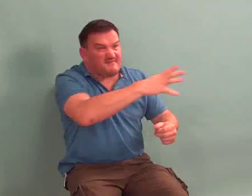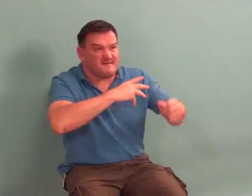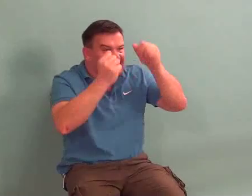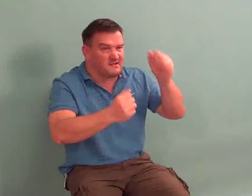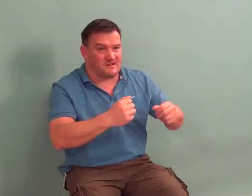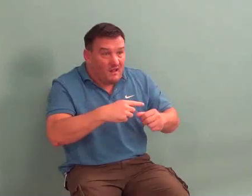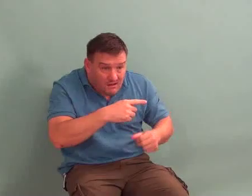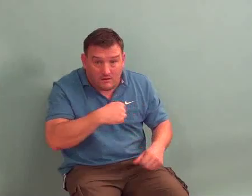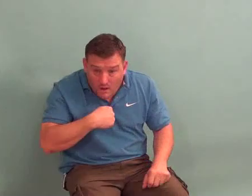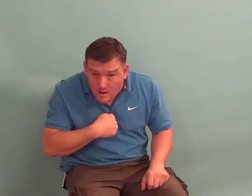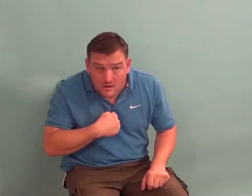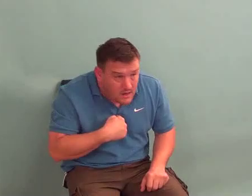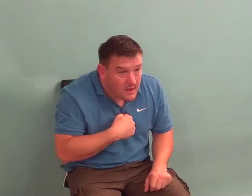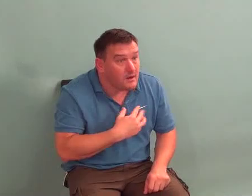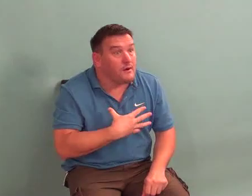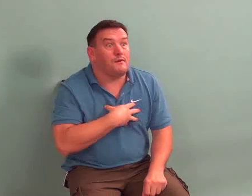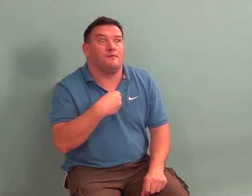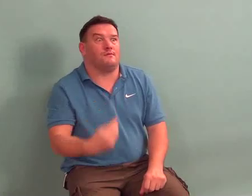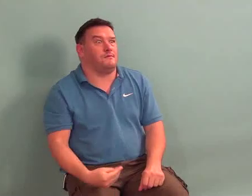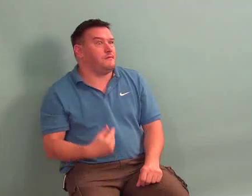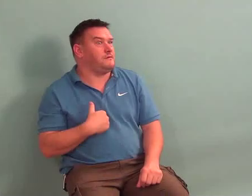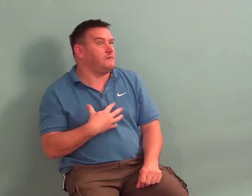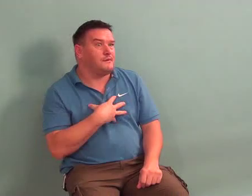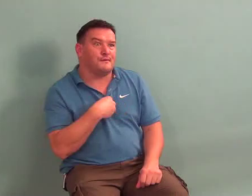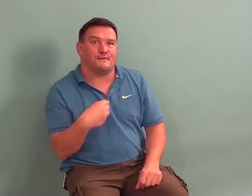"Naprawdę? Moje? Nic nie czułem!"